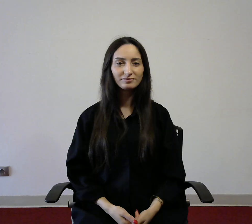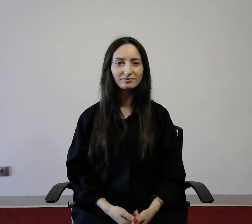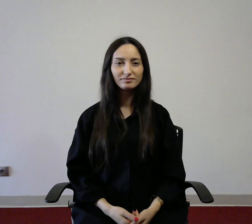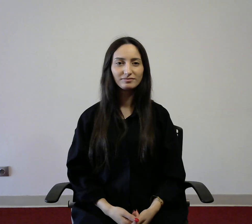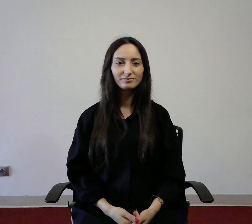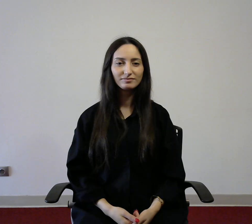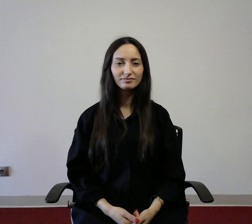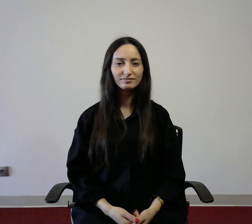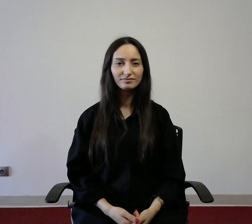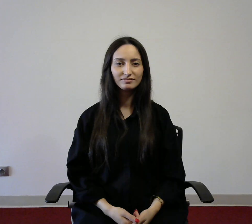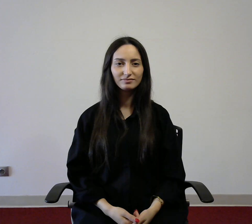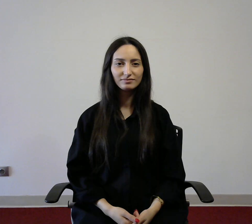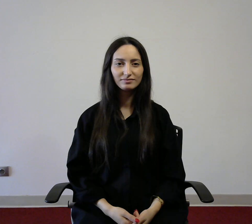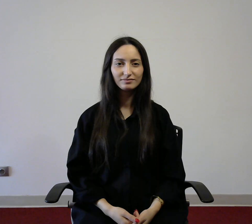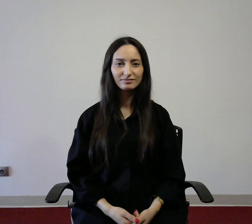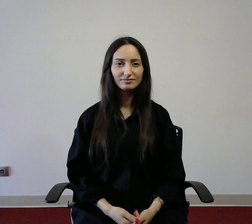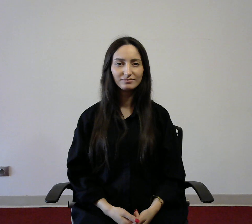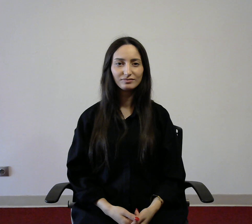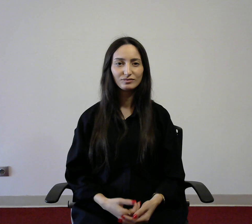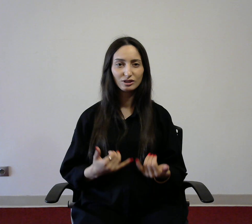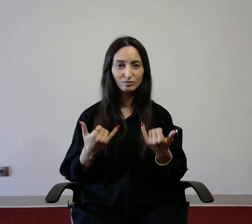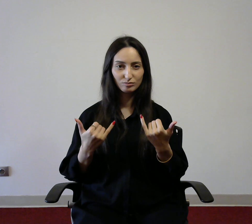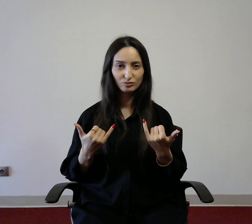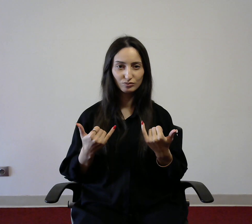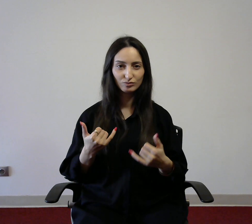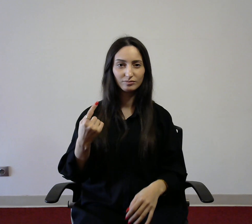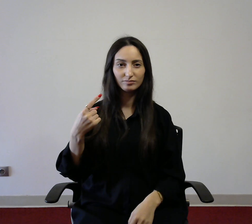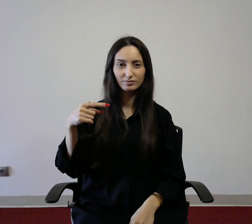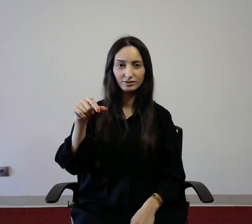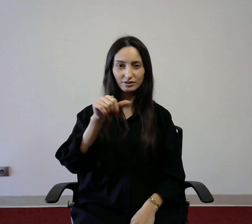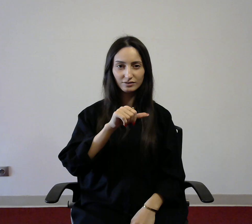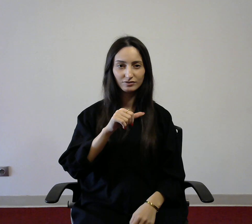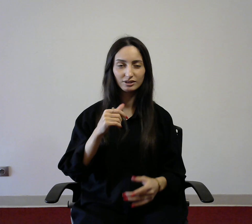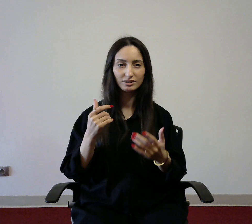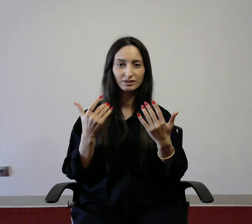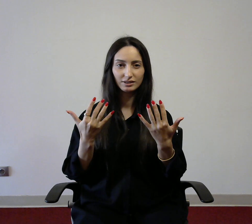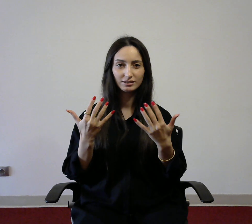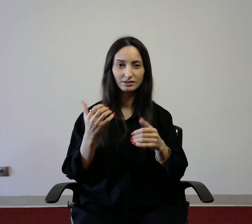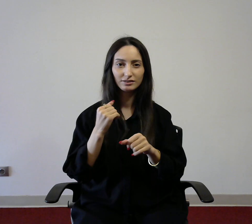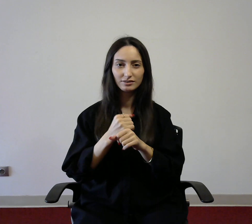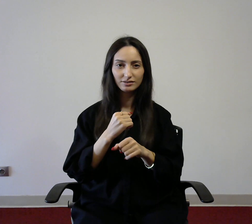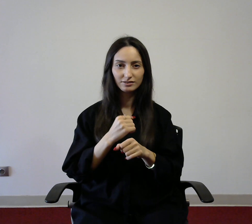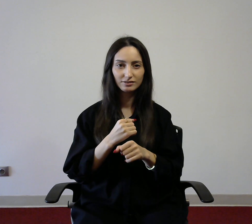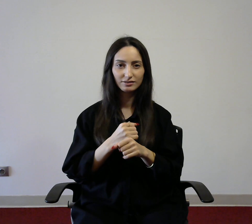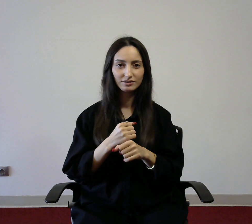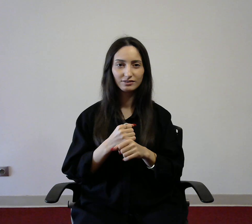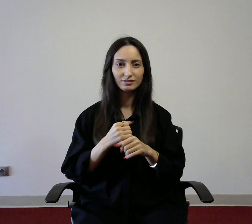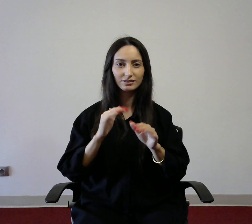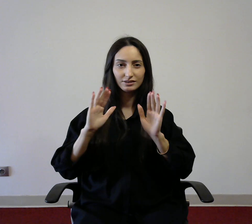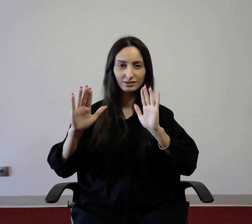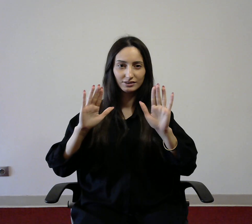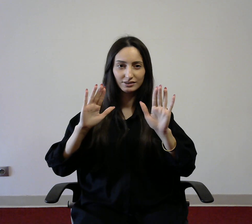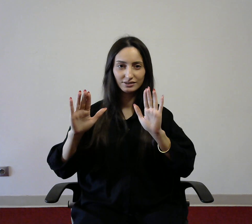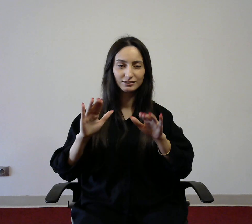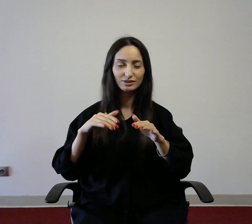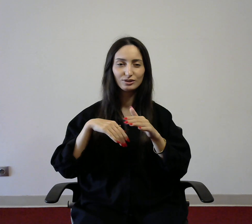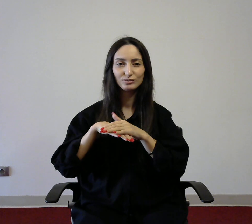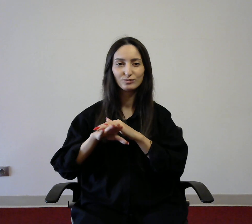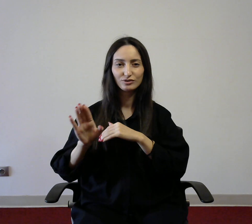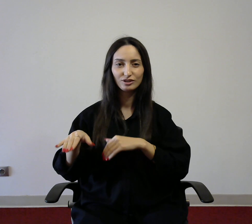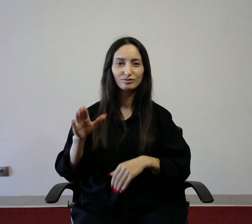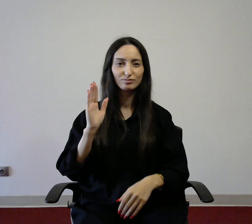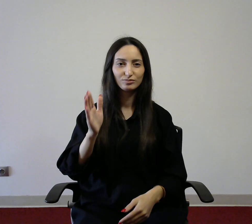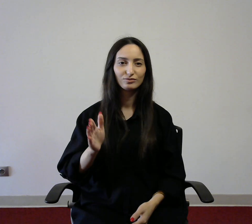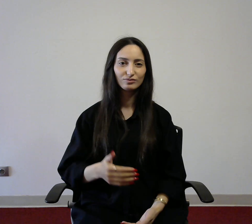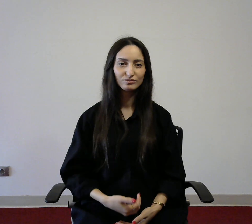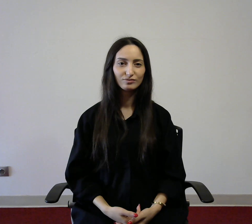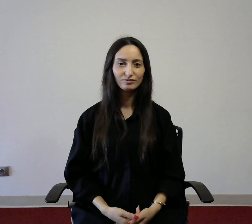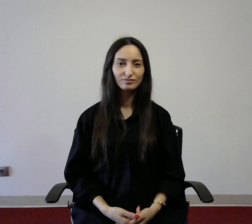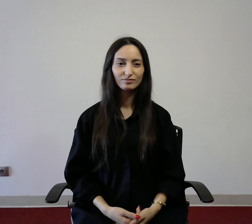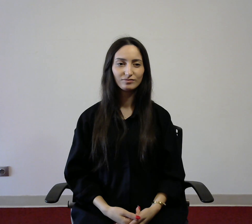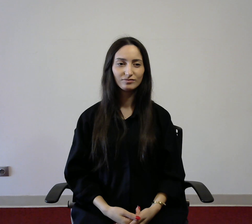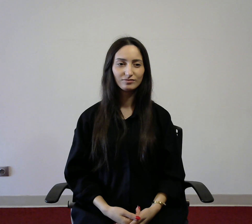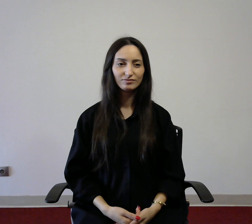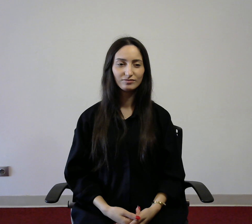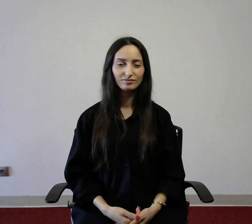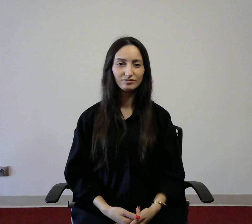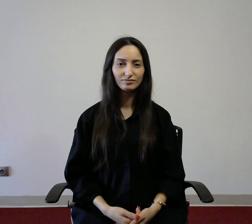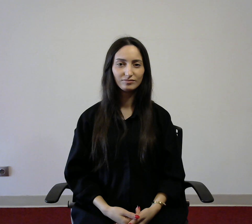Bu həftə əl işləri sərgisinə gedəcəm